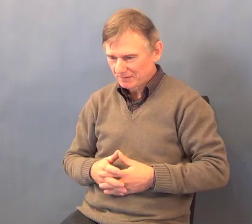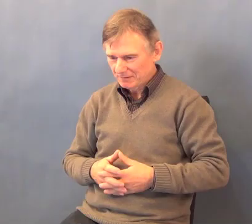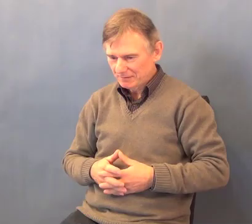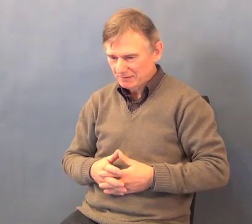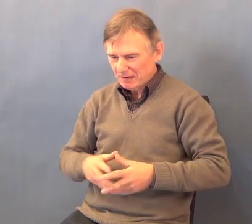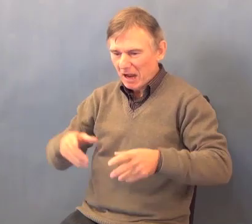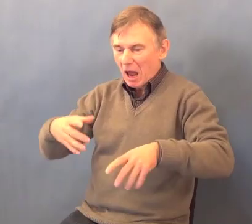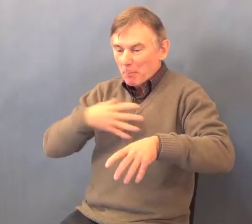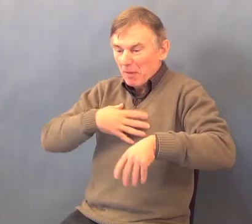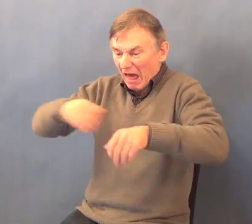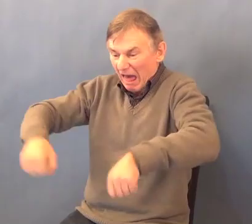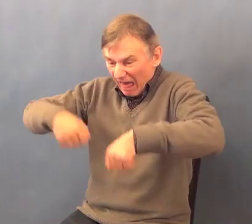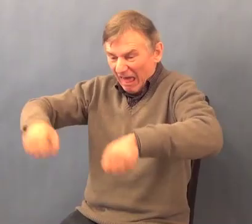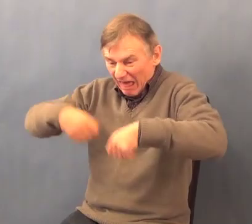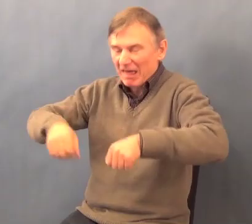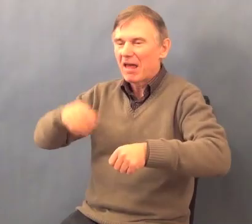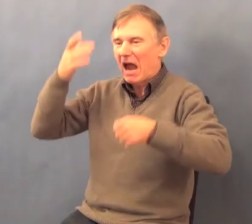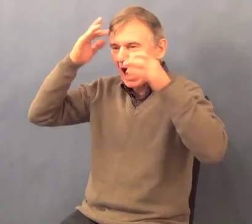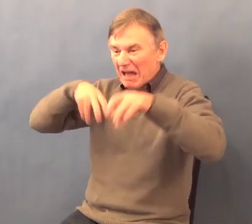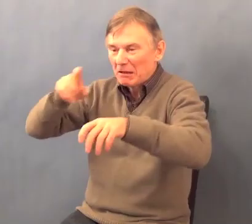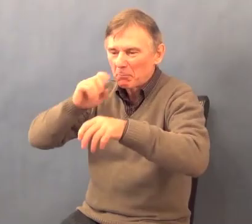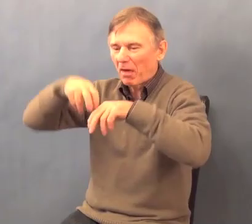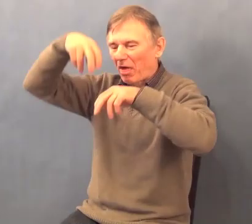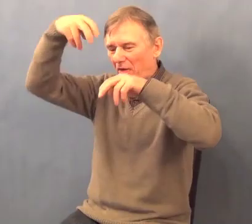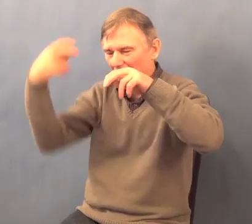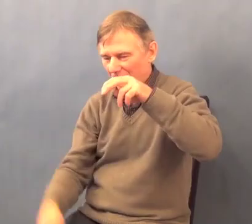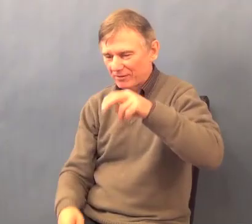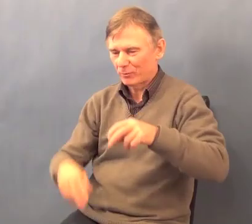Pies biegł za jeleniem, a chłopiec z niego spadł.